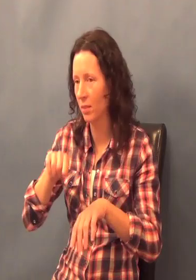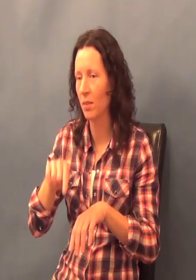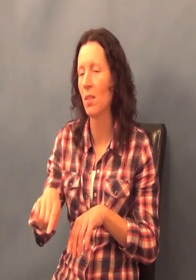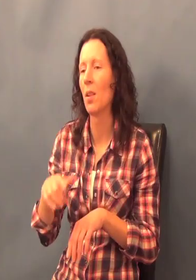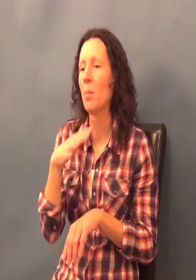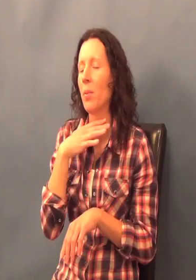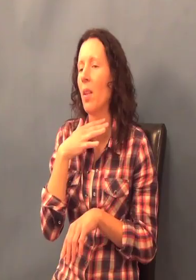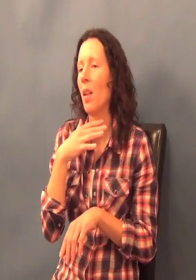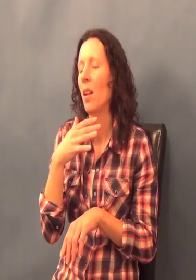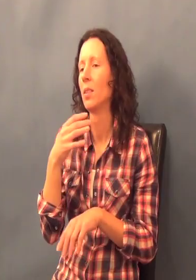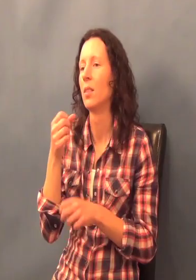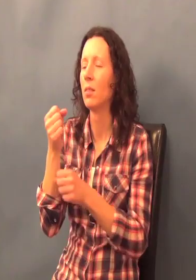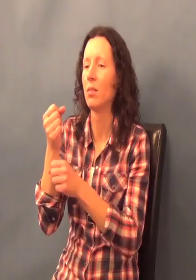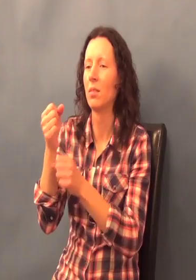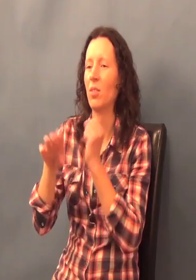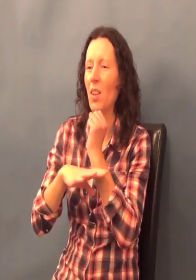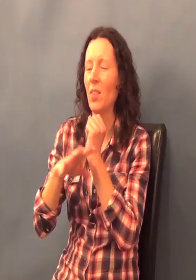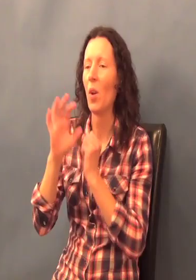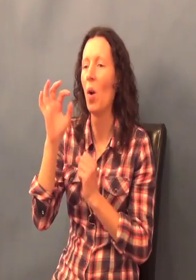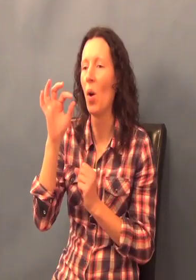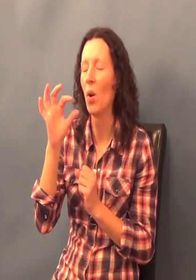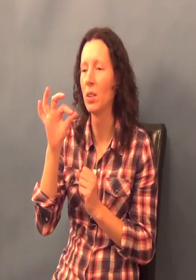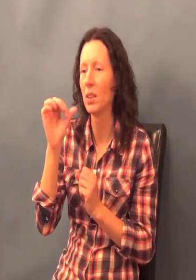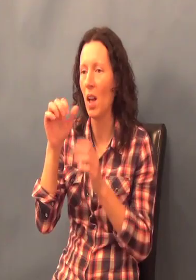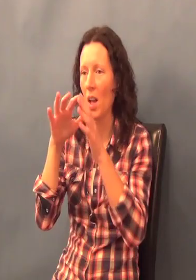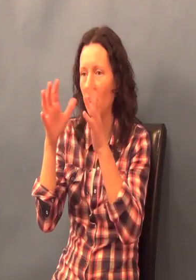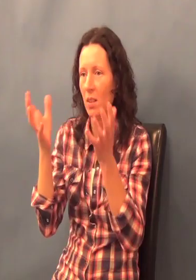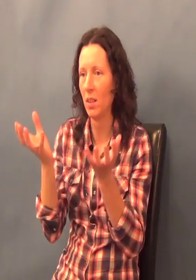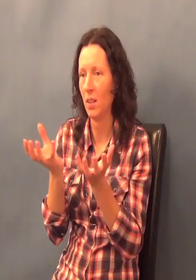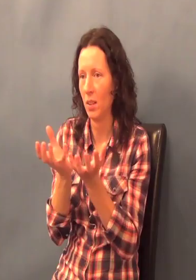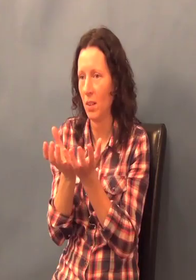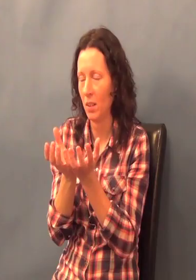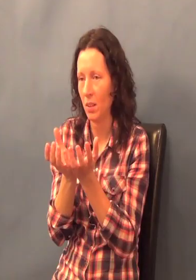A pies potrząsa drzewem, na którym jest ul.